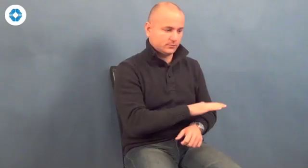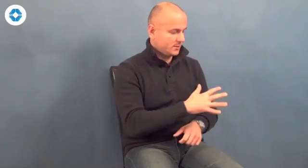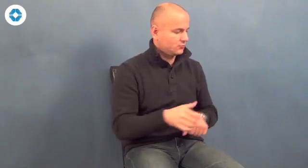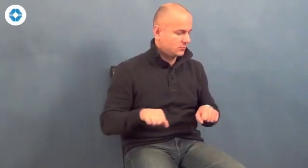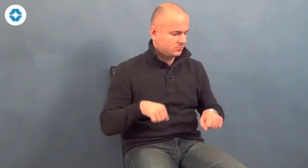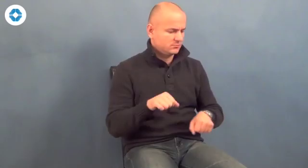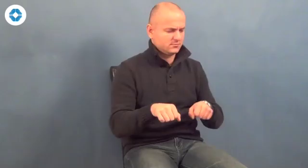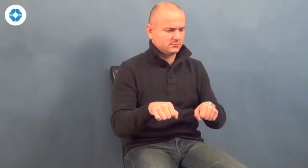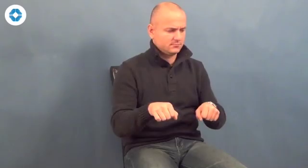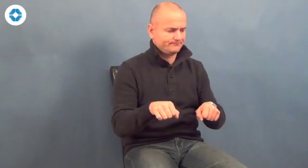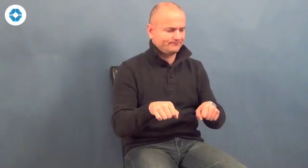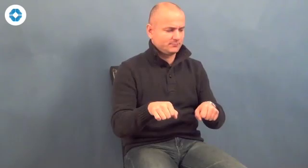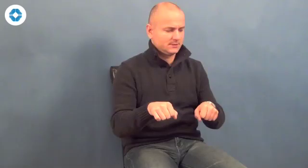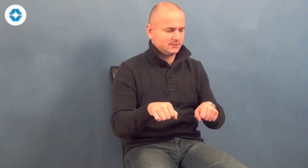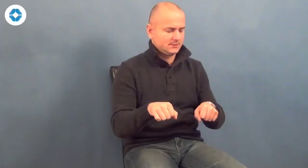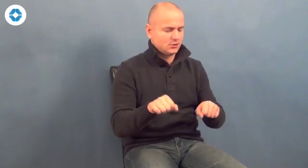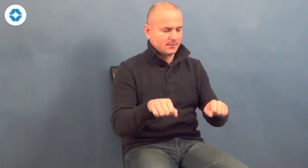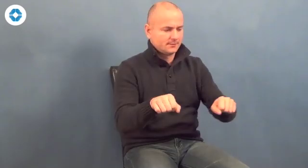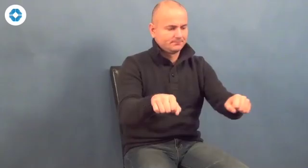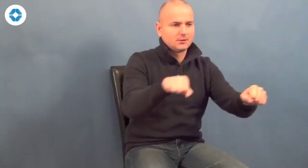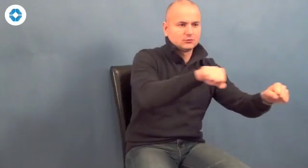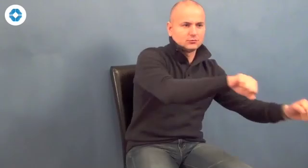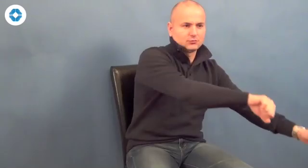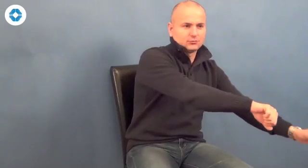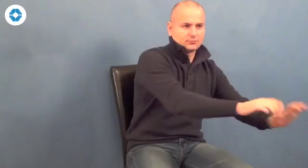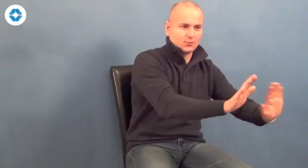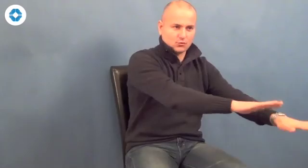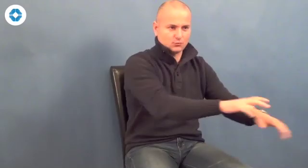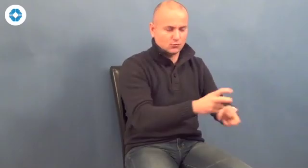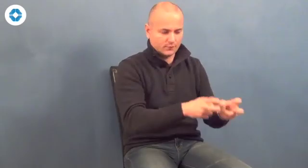Jedzie rowerem i potem zatrzymuje się i kładzie rower.